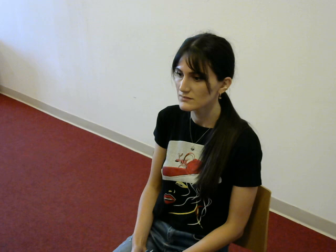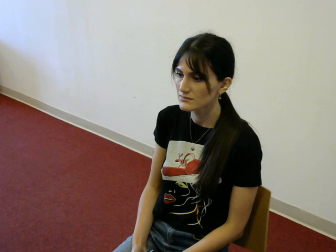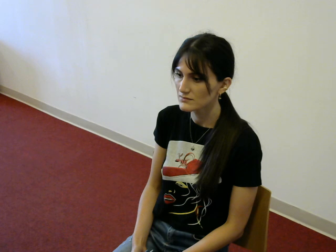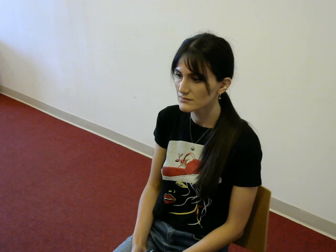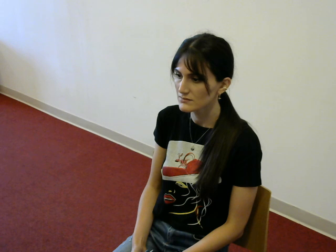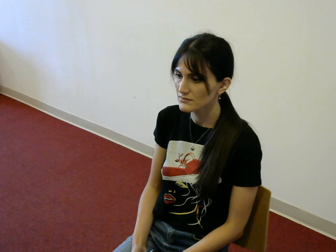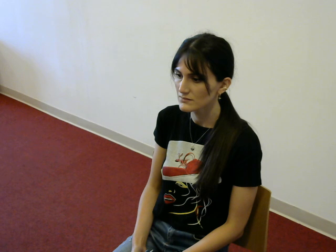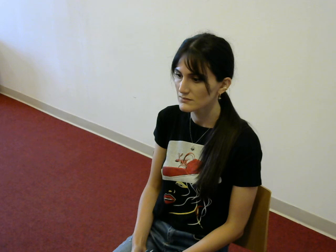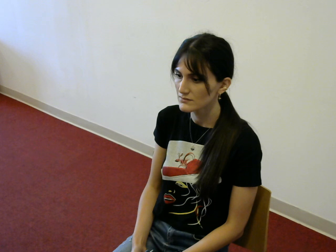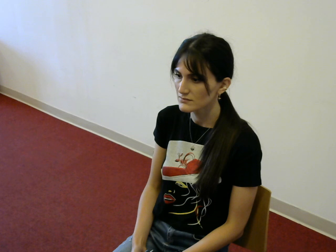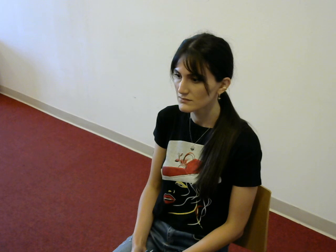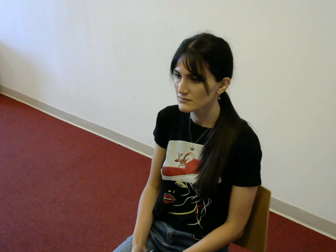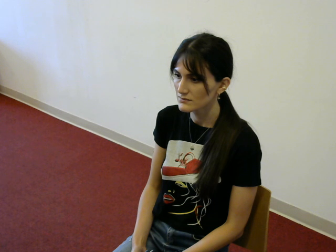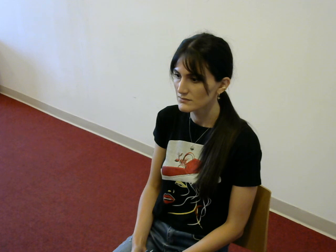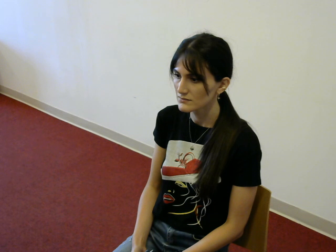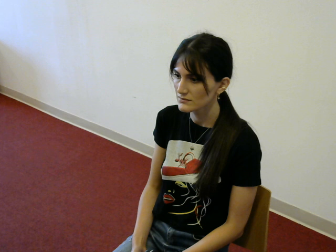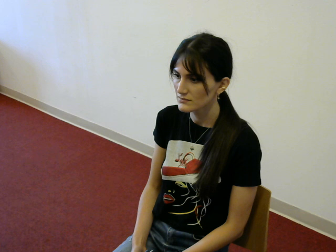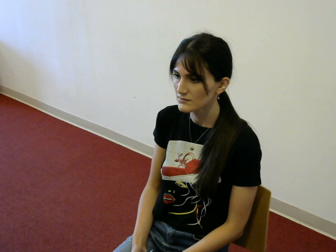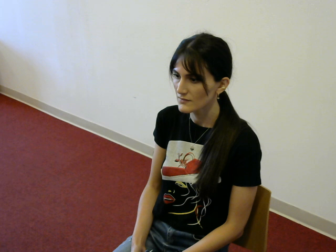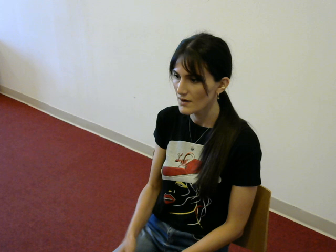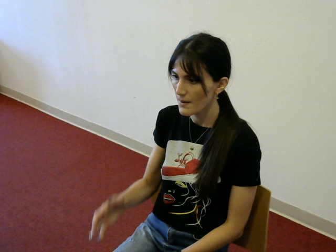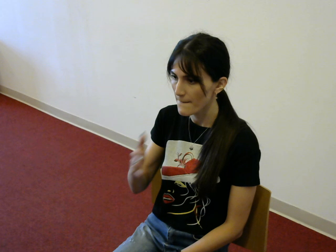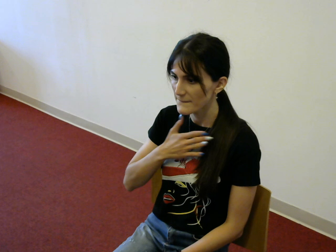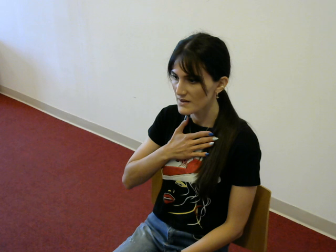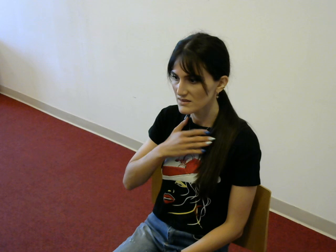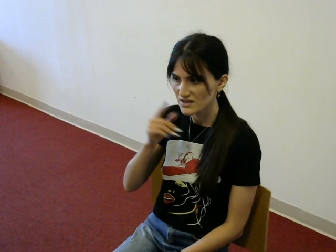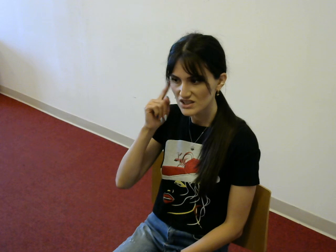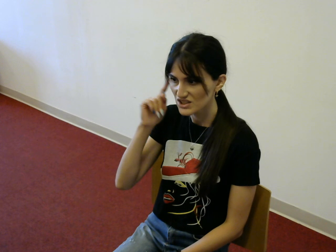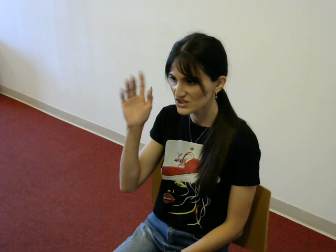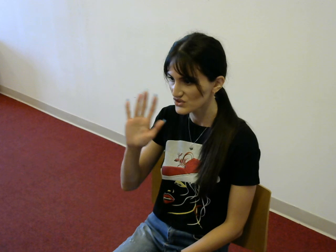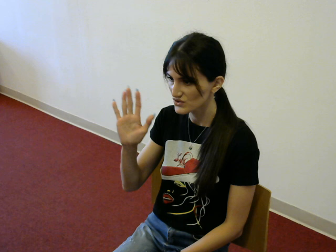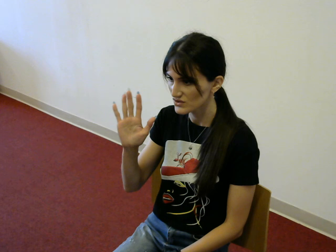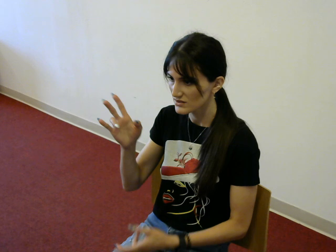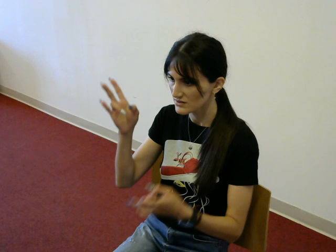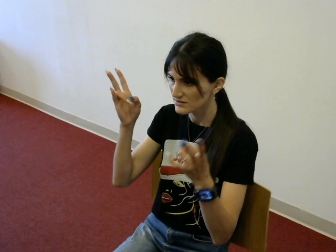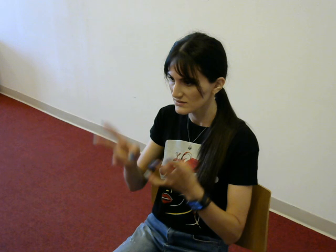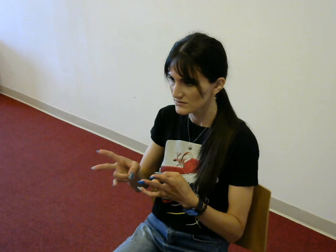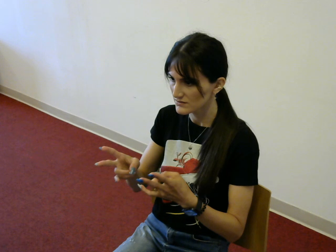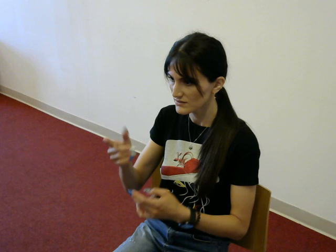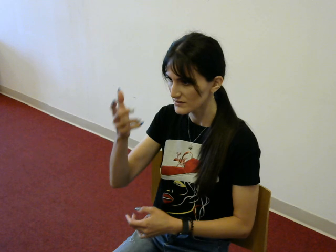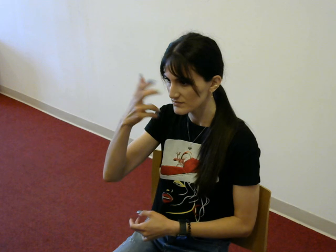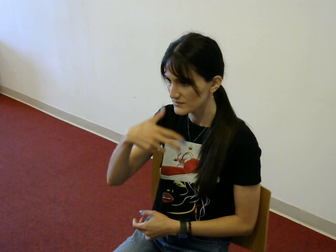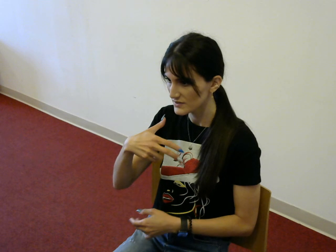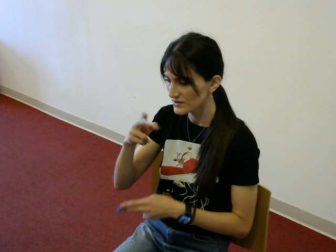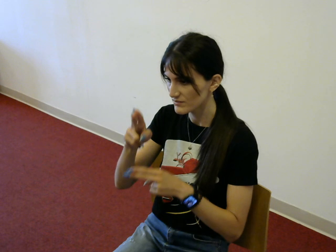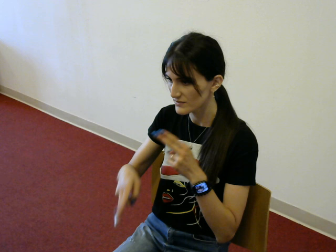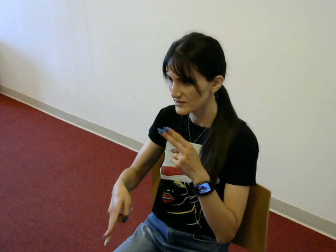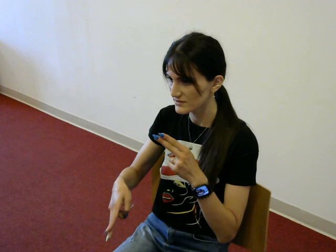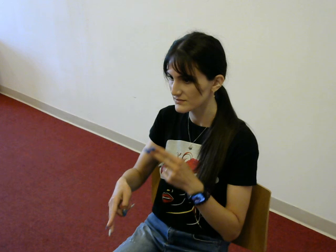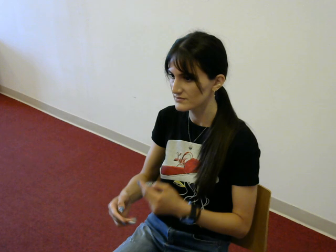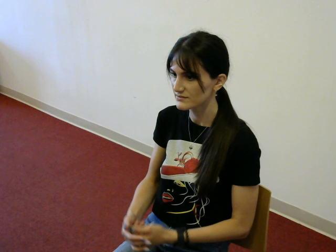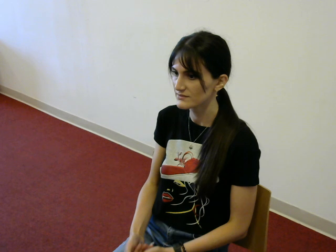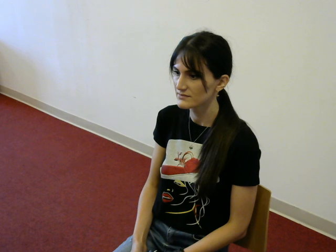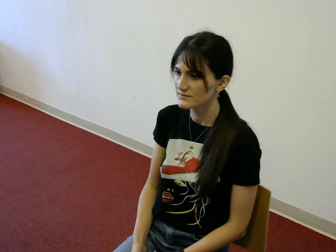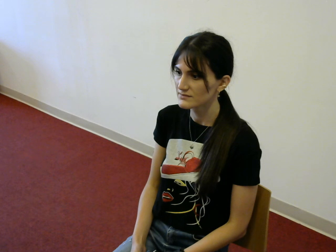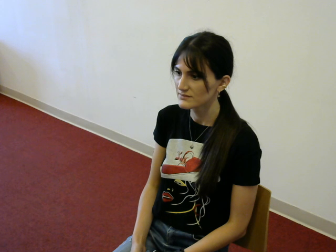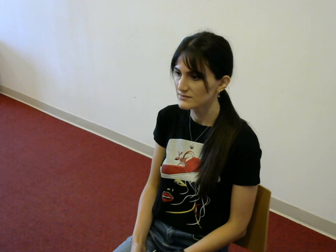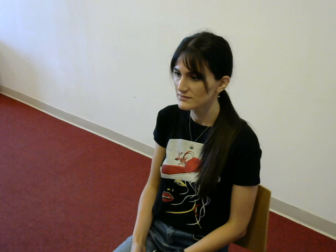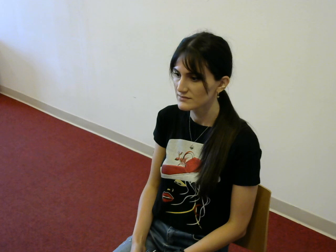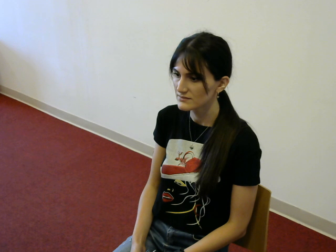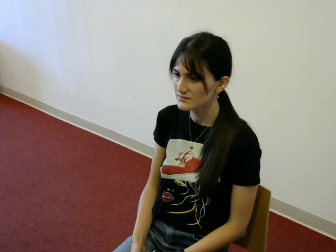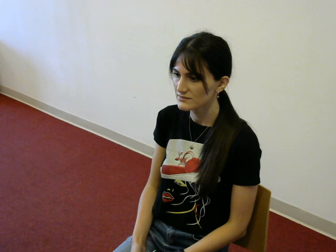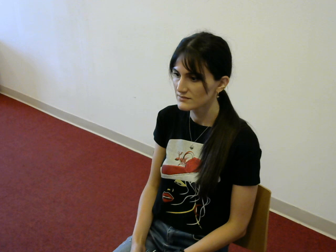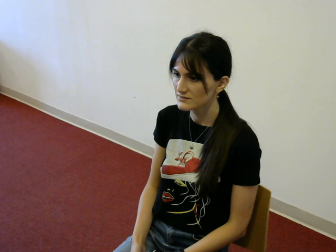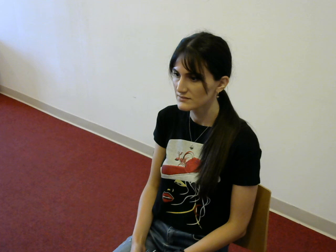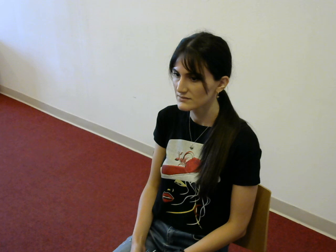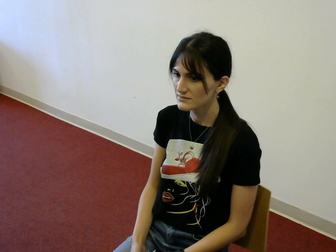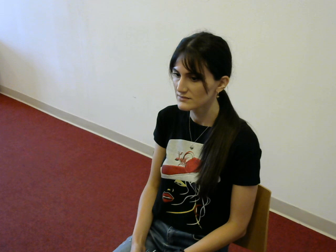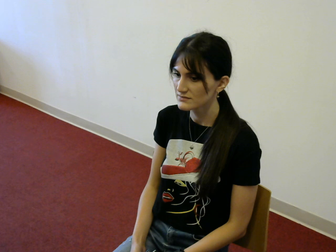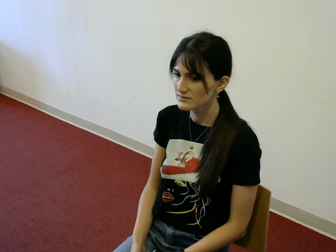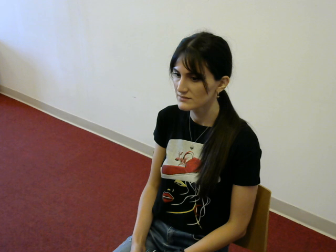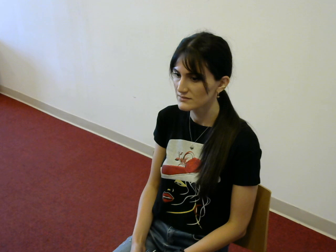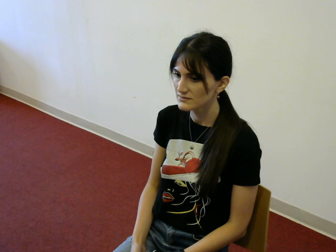Mən eşitməni qəza nəticəsində itirmişəm